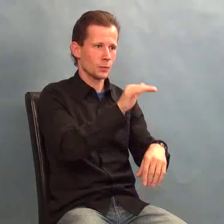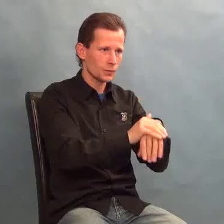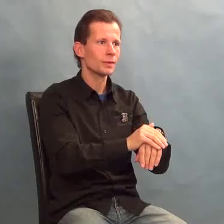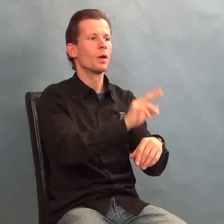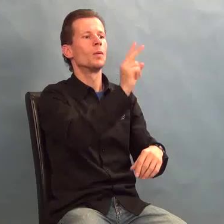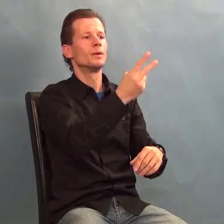A drugie?